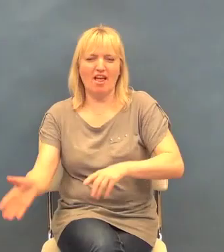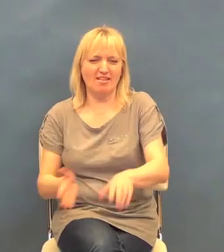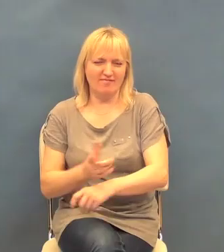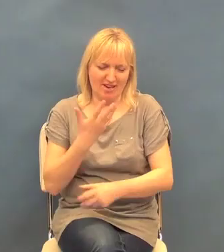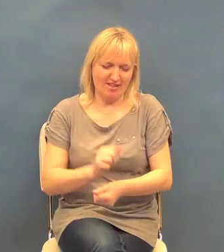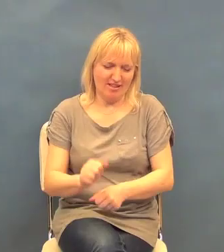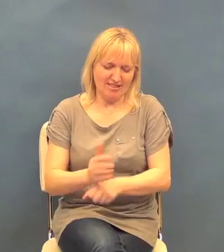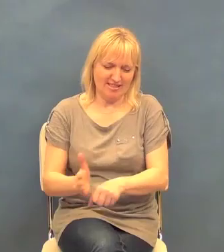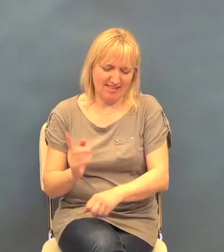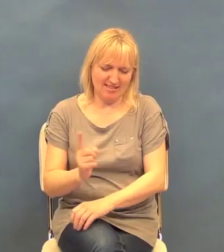To wygląda jak zakaz niszczenia, piłowania.